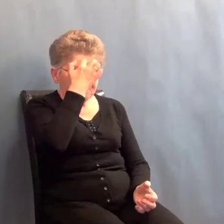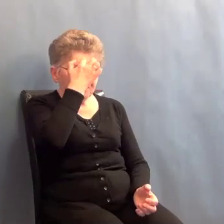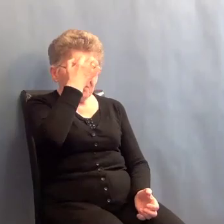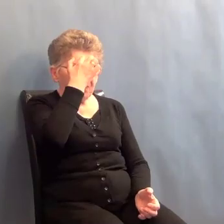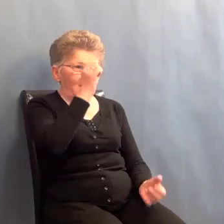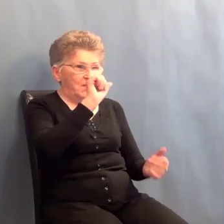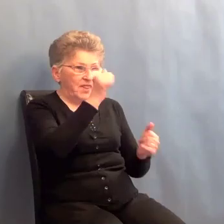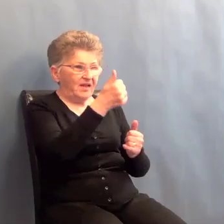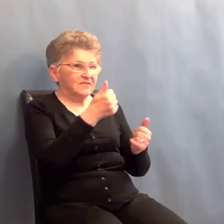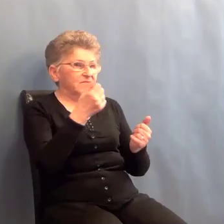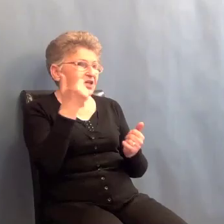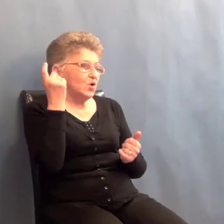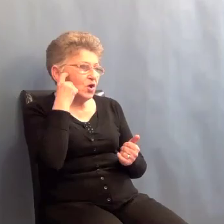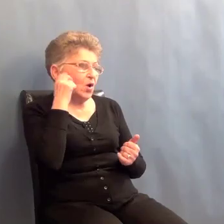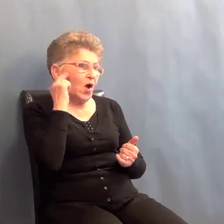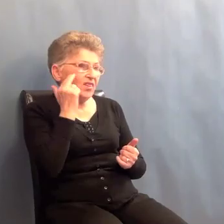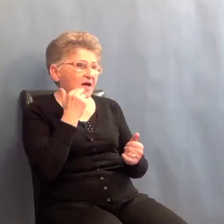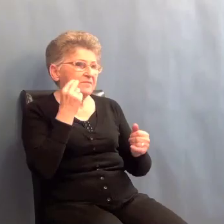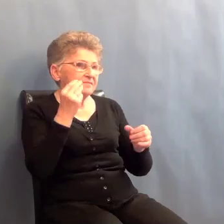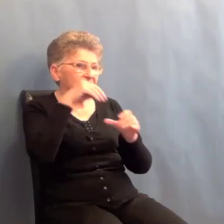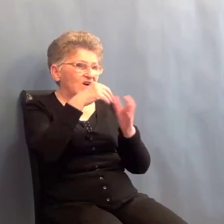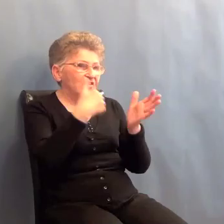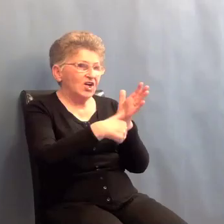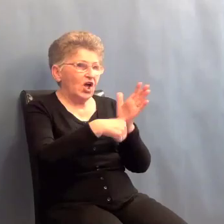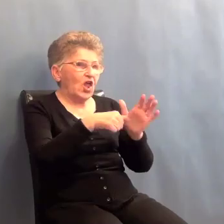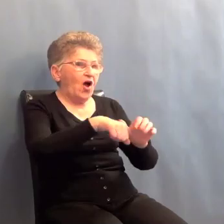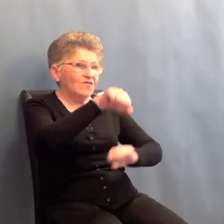Najpierw słyszące osoby i głusi razem jadą na wycieczkę do Włoch.